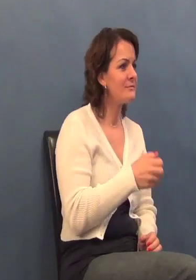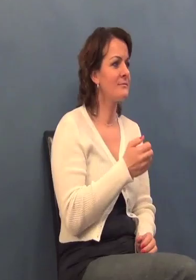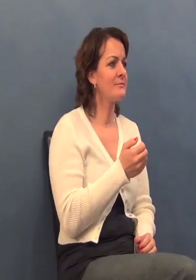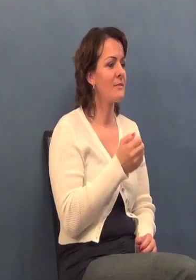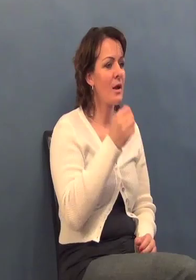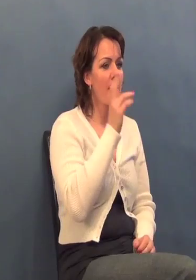Podchodzi policjant.